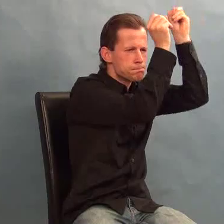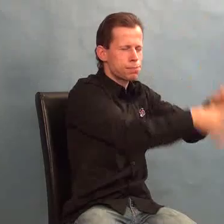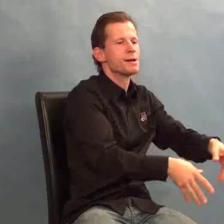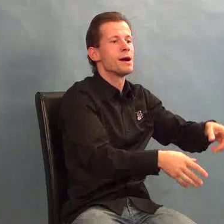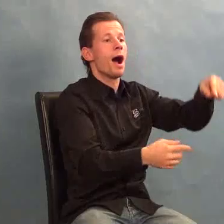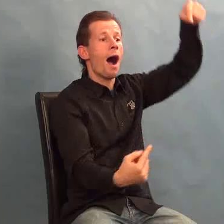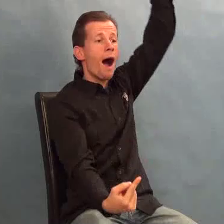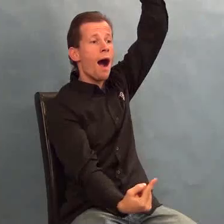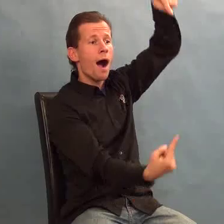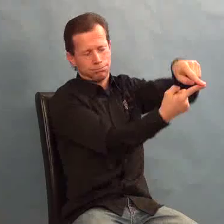Kula i kot zderzyli się ze sobą.